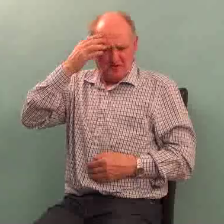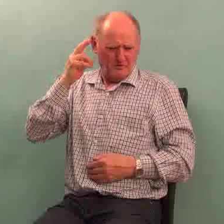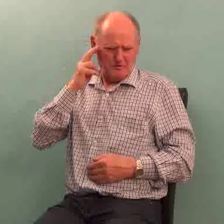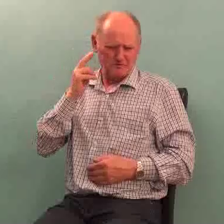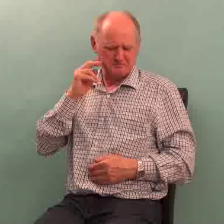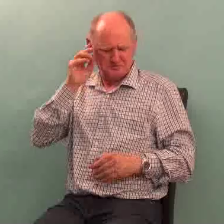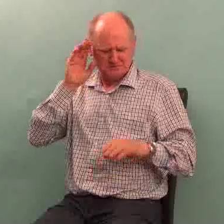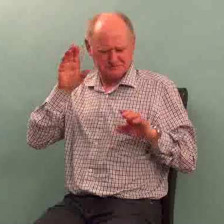Spałem mocno.